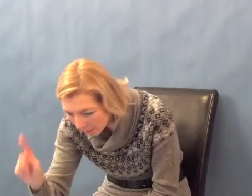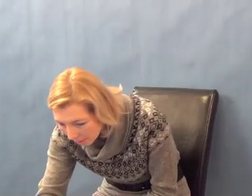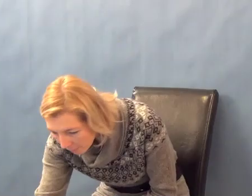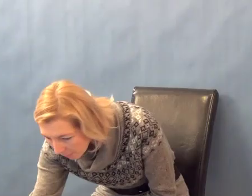Moment.